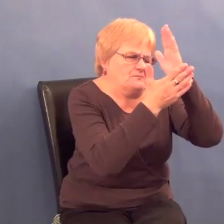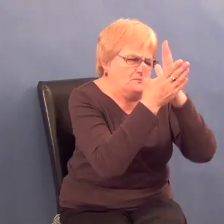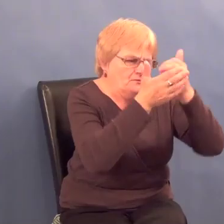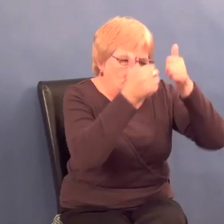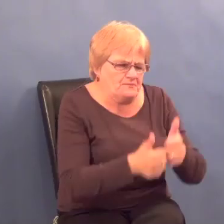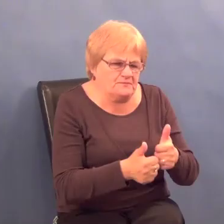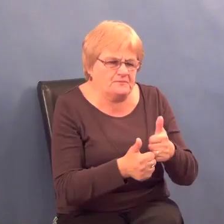Zatrzymuje się.